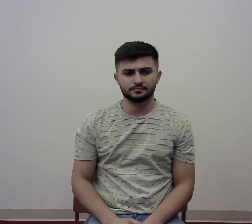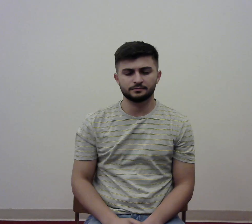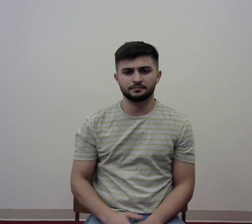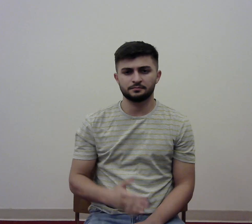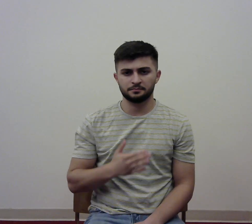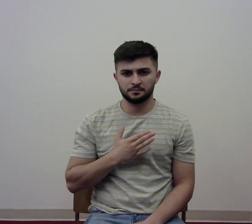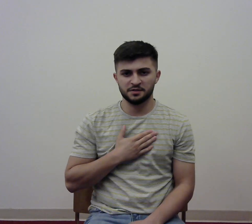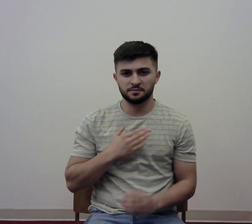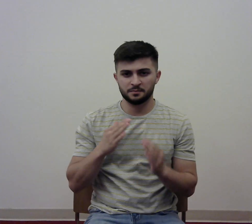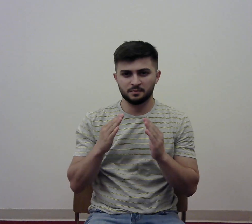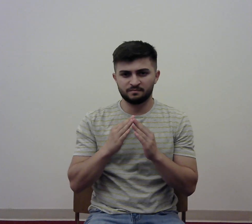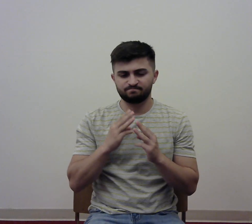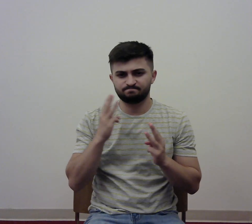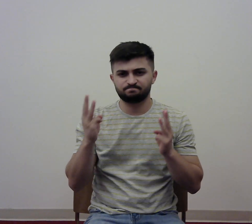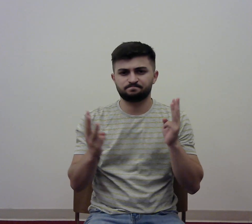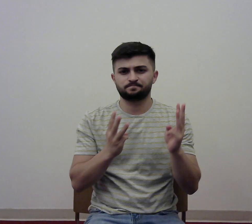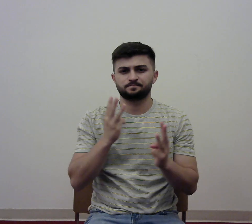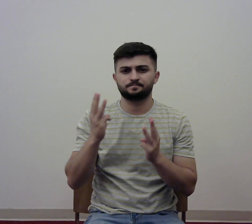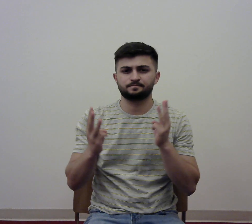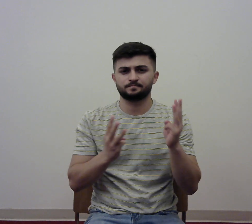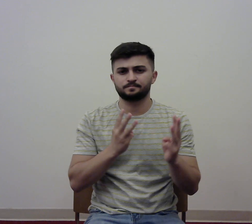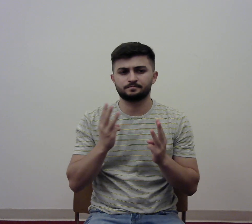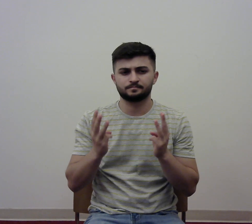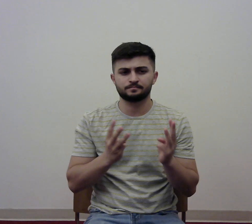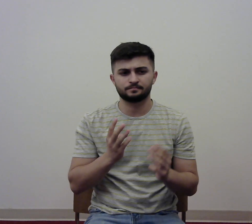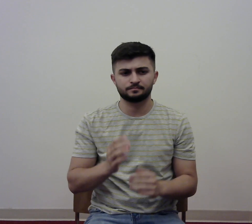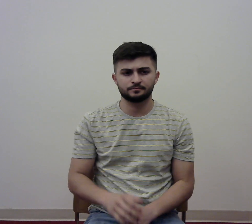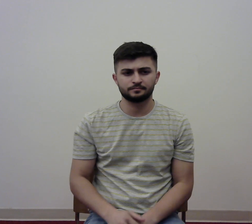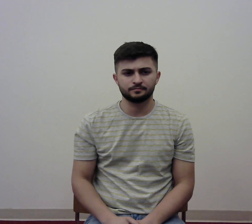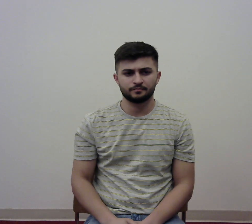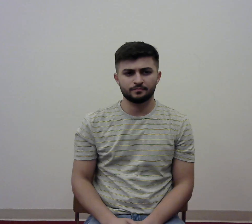Bizim evizim yanır